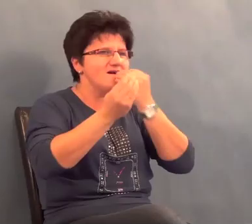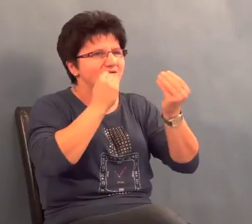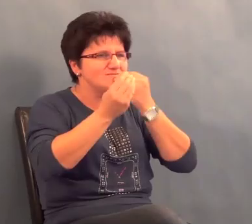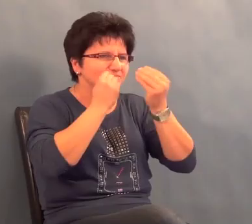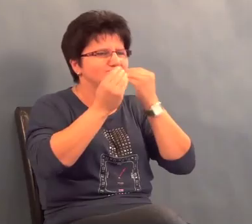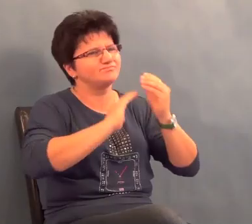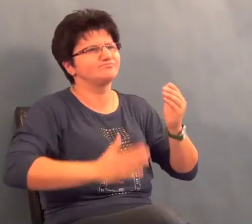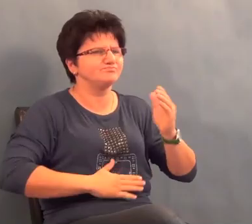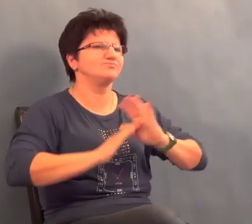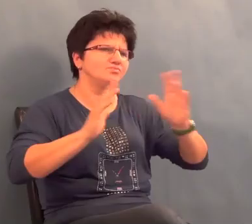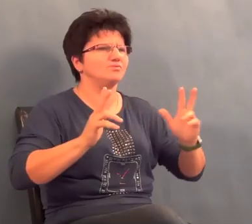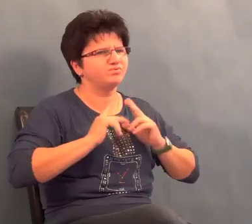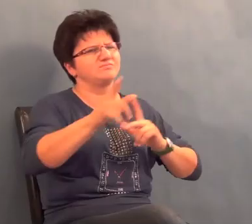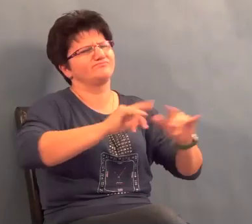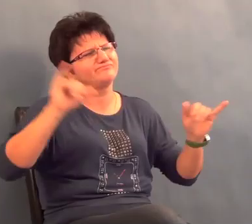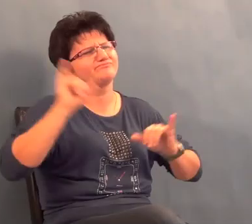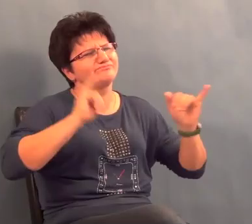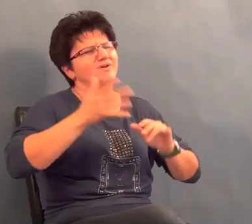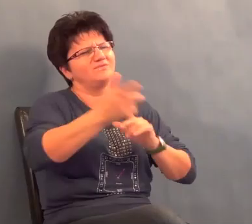Najedli się, odpoczywają i rozmawiają.